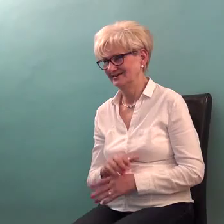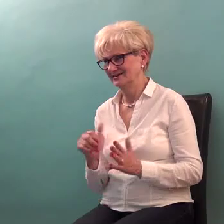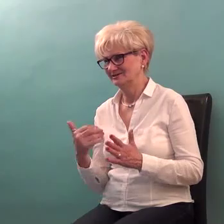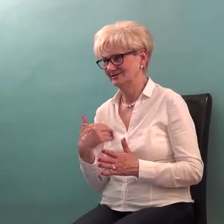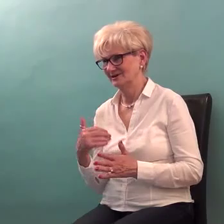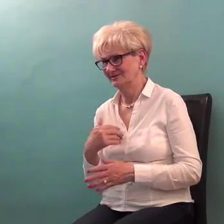Szóstego, w sobotę.